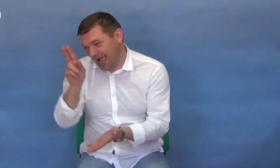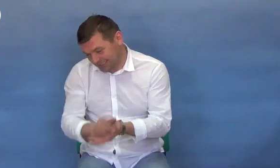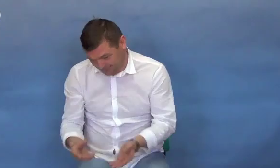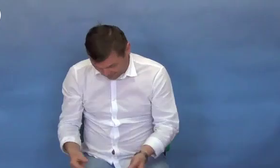Mokro.